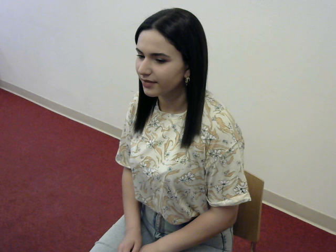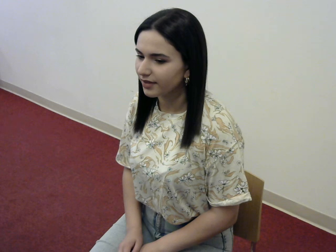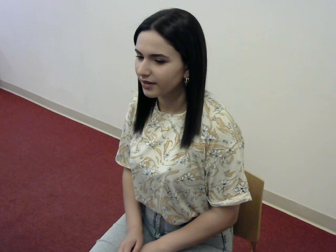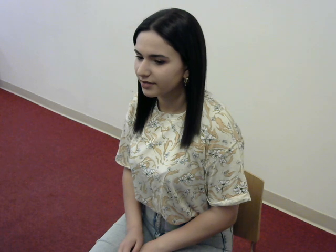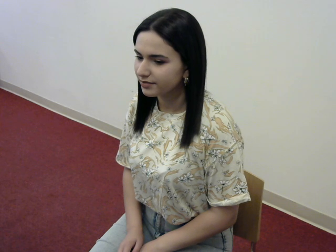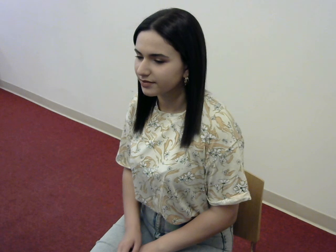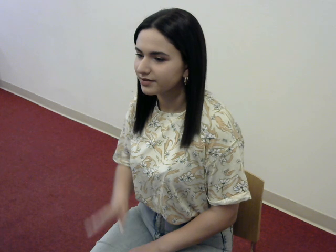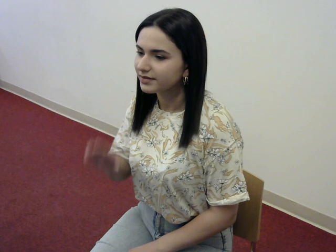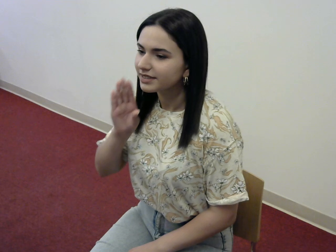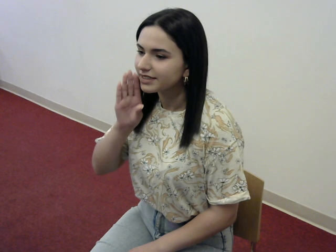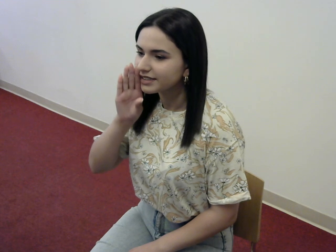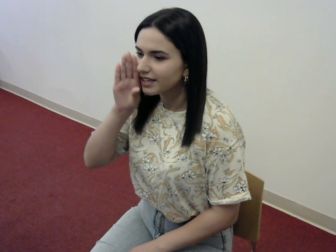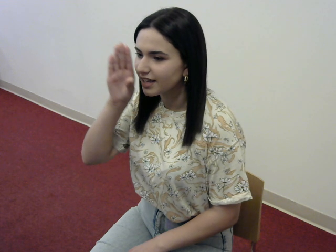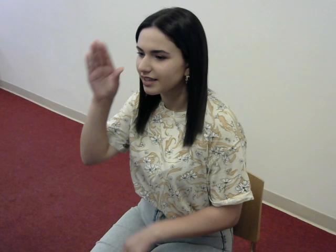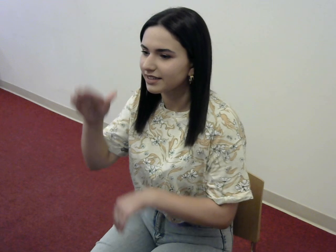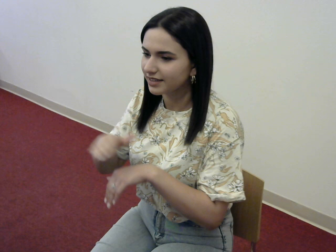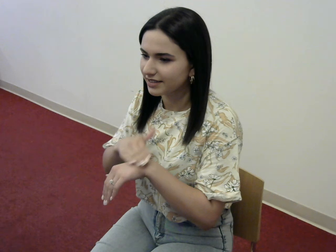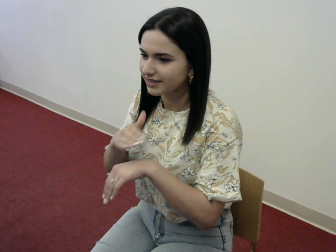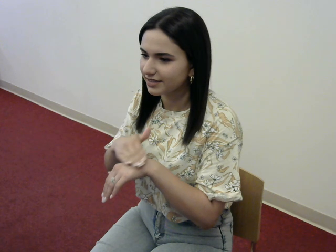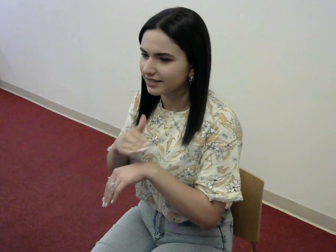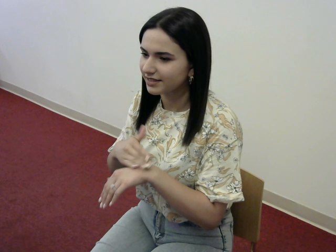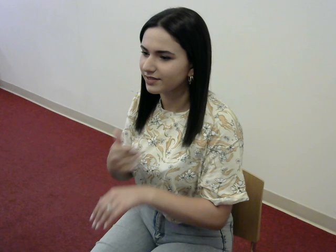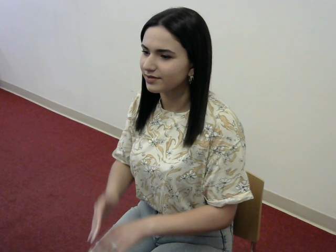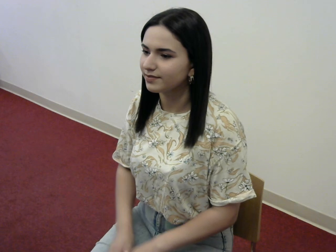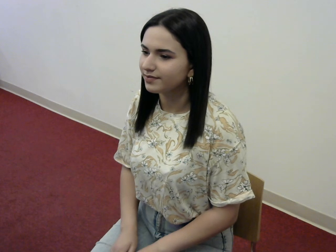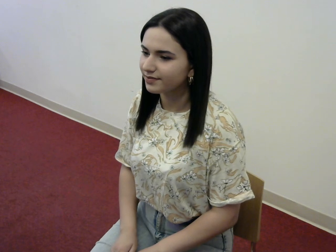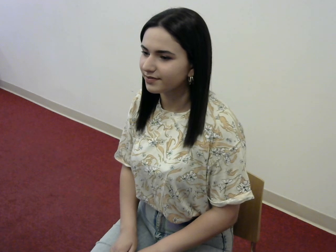Sabahınız xeyir